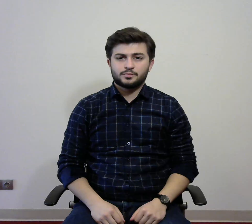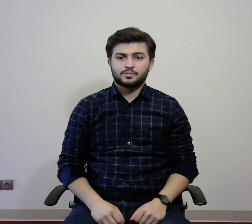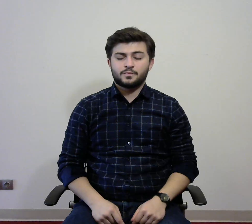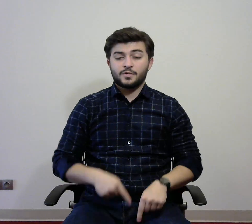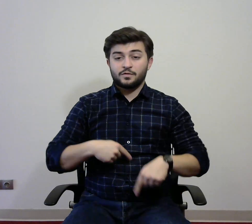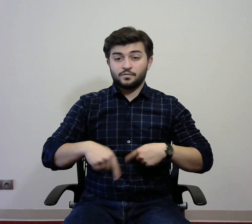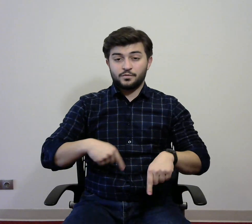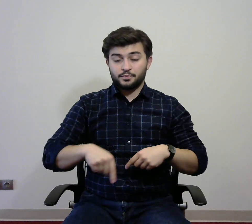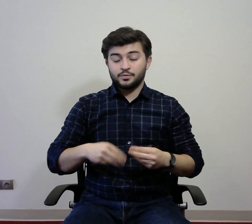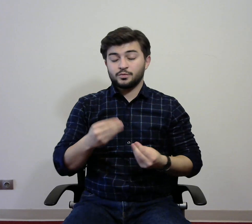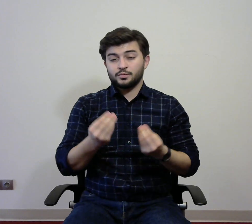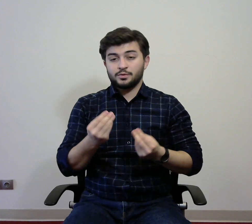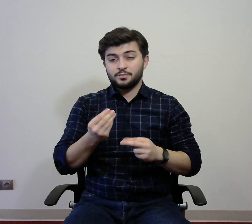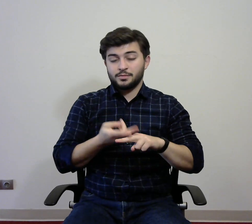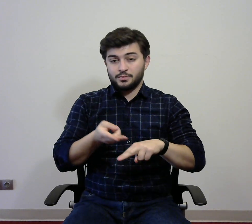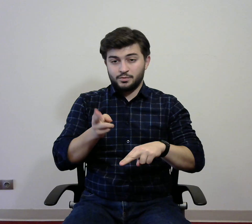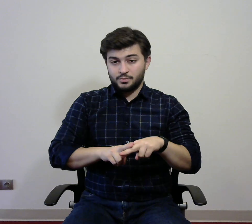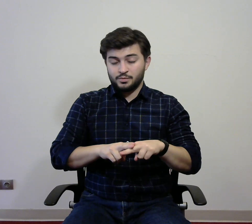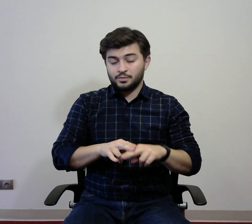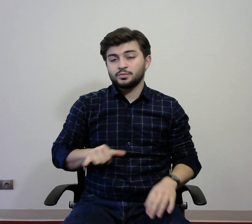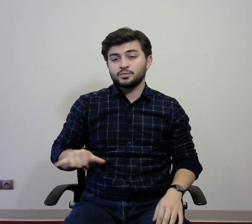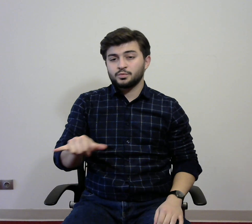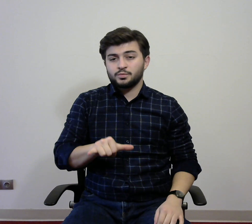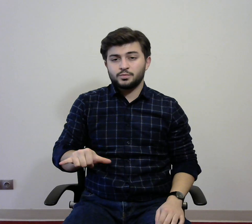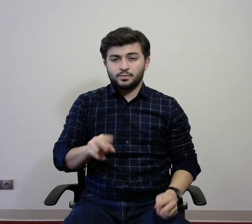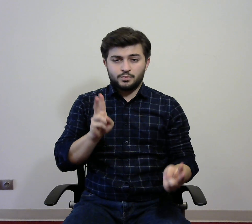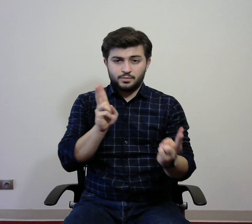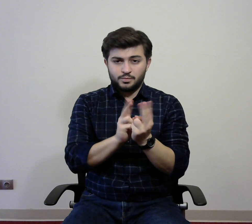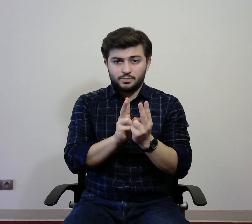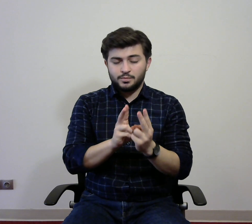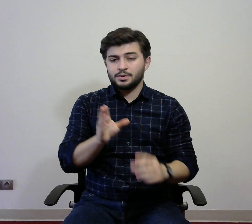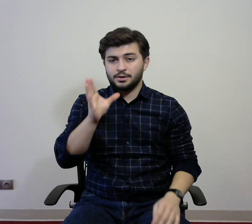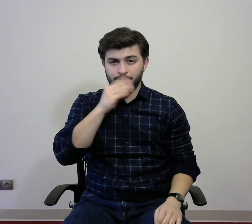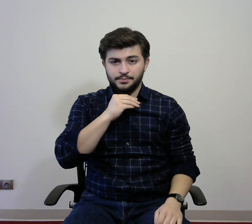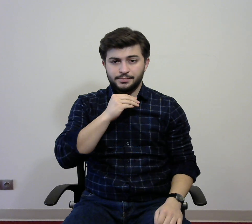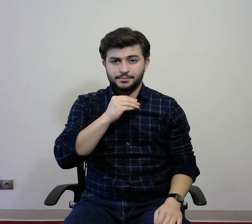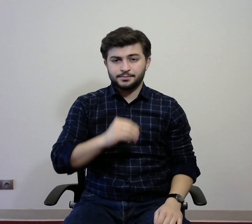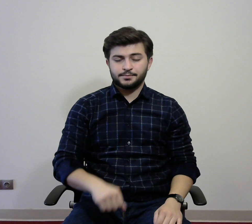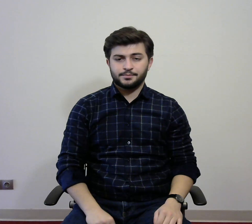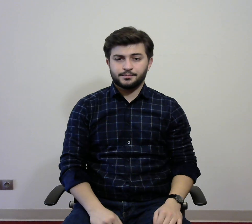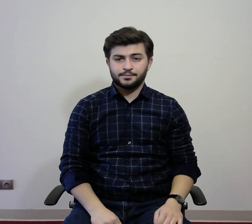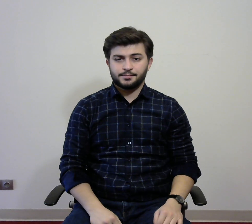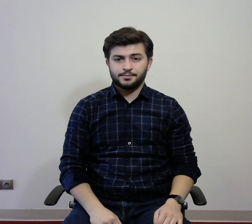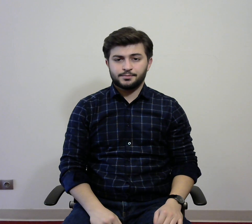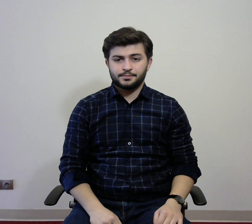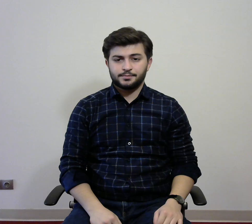Futbol oynamaq üçün harda görüşə bilərik?